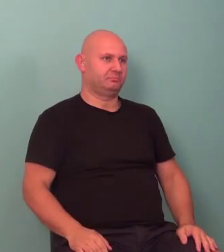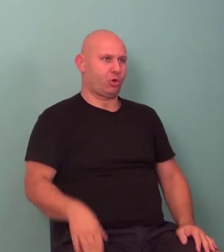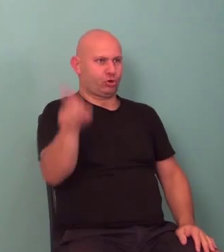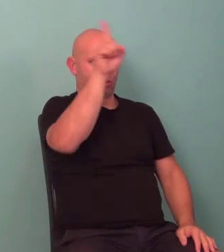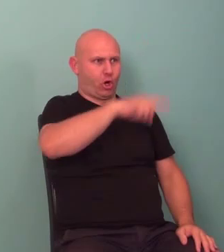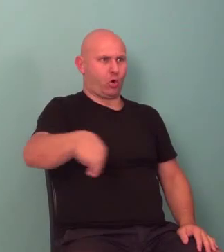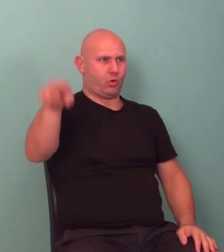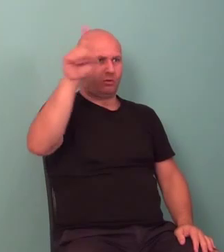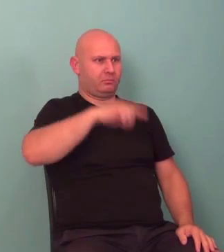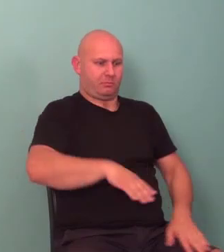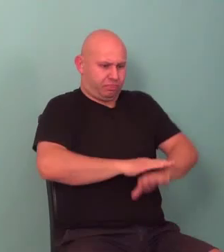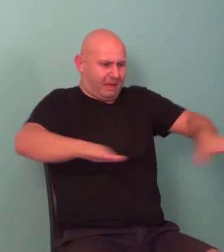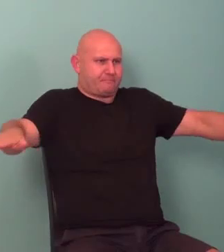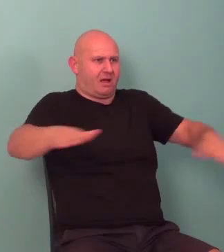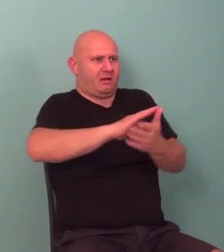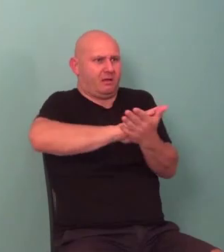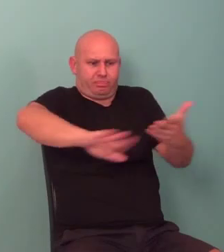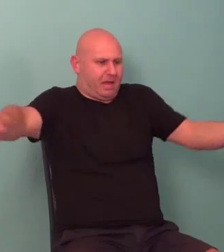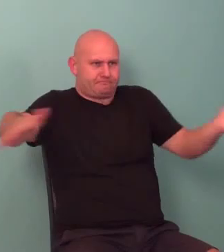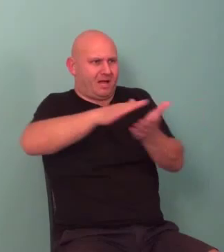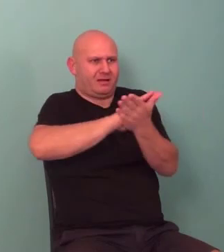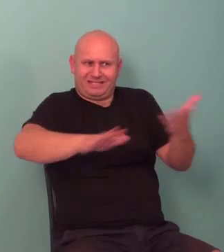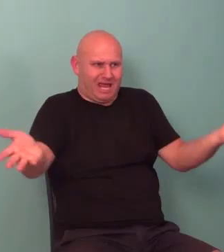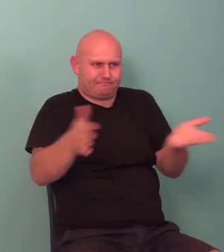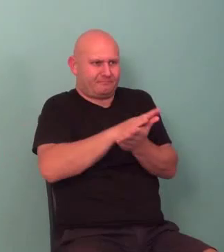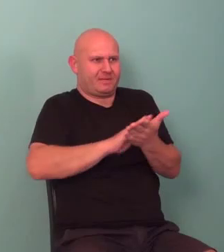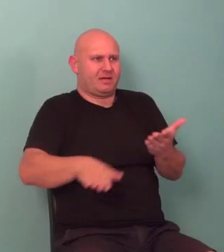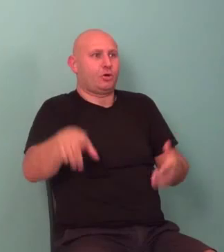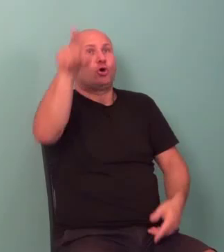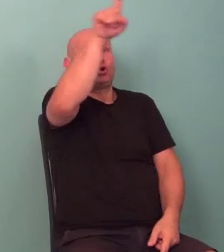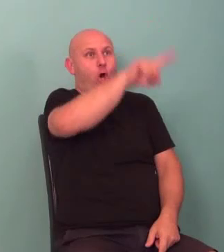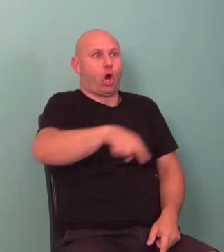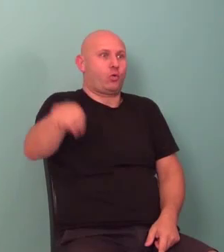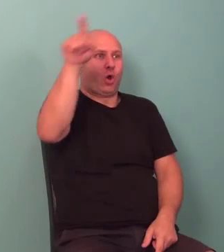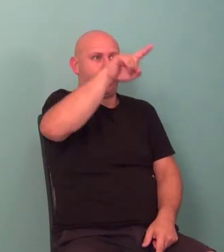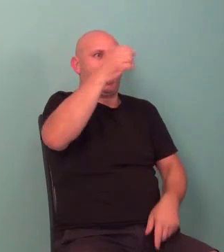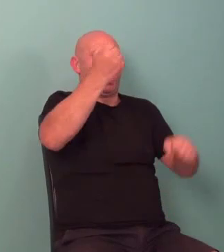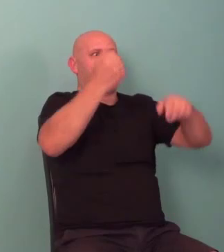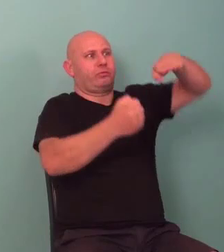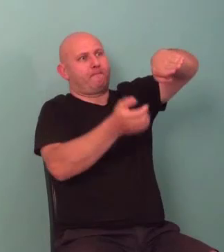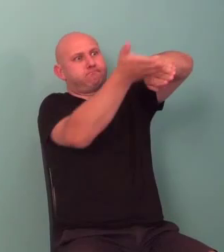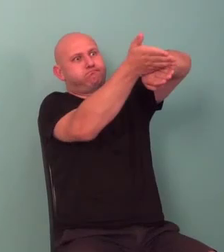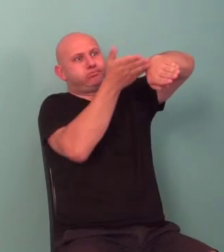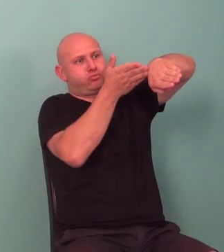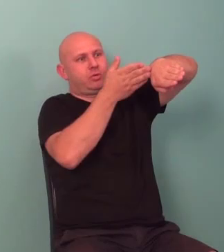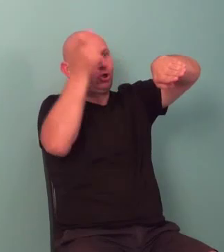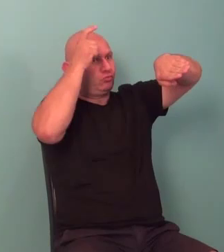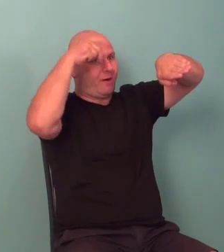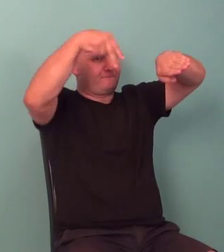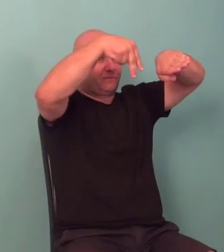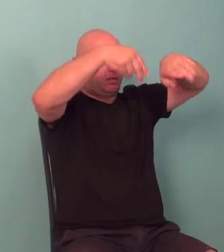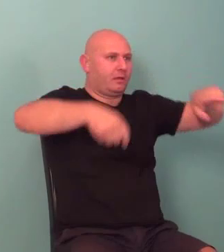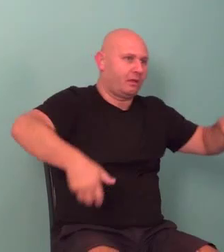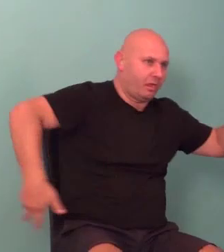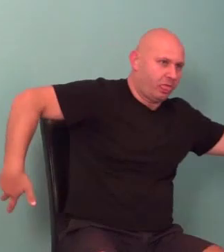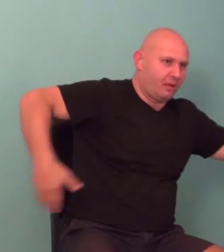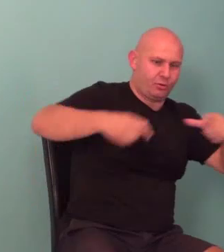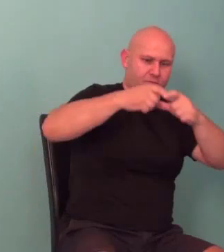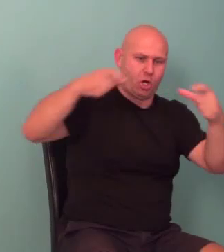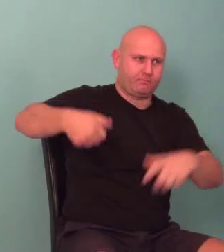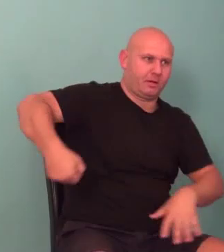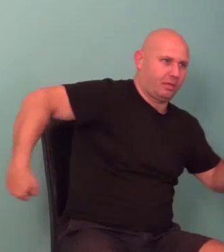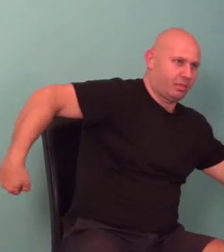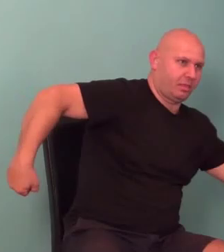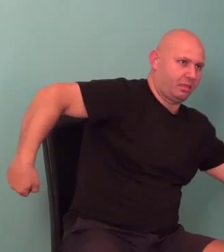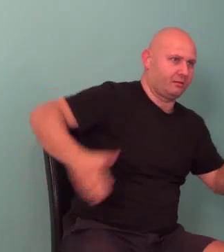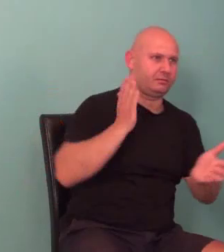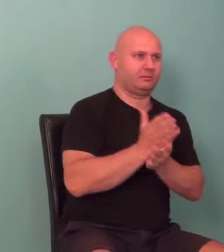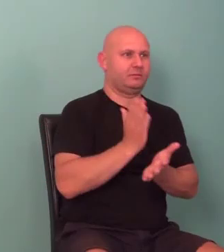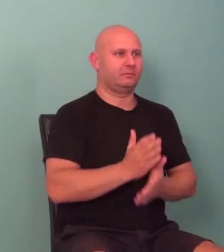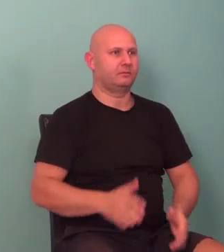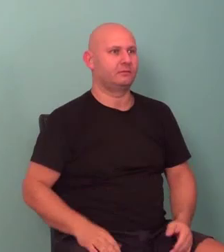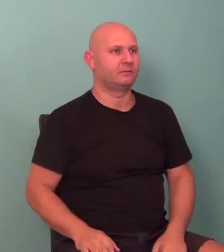Jest samo koło i nic więcej, w kole widać połowę samochodu, który stoi krzywo oraz człowieka trzymającego małą aktówkę w takiej pozie, jakby biegł w stronę samochodu i tyle.